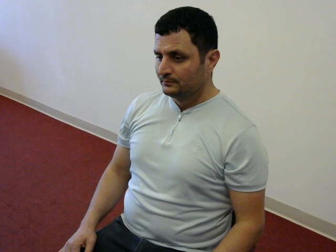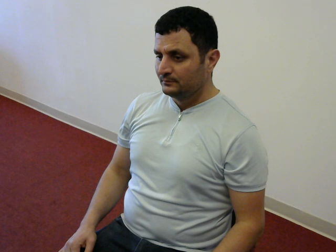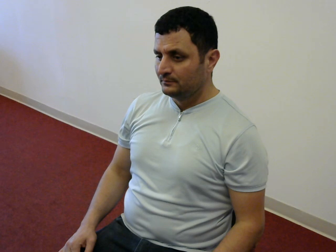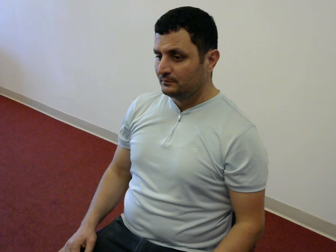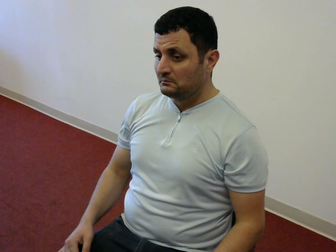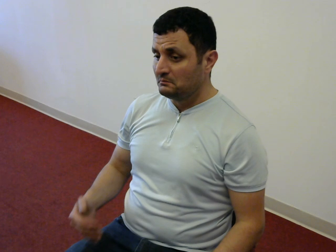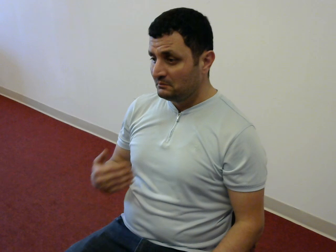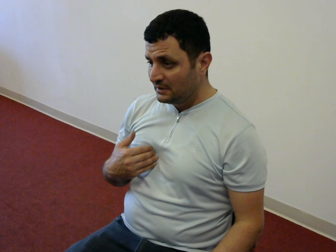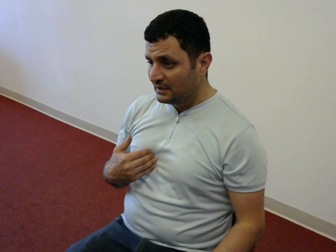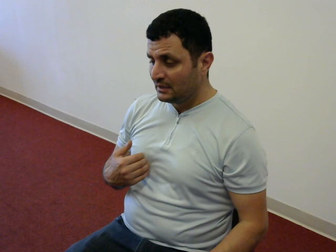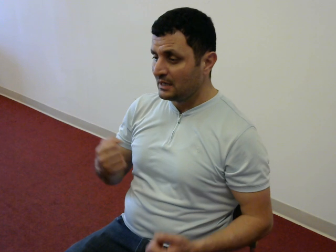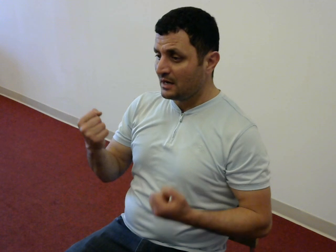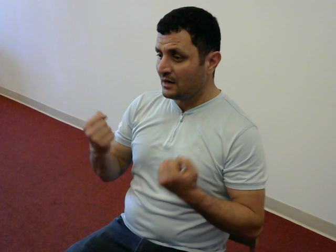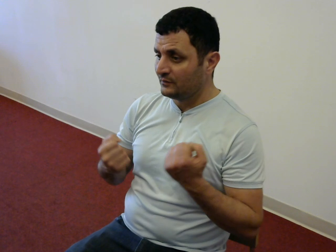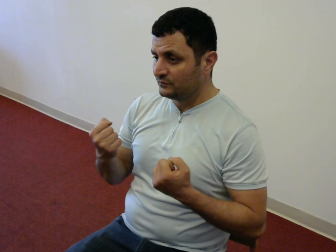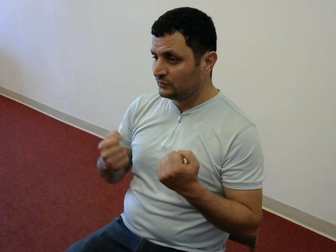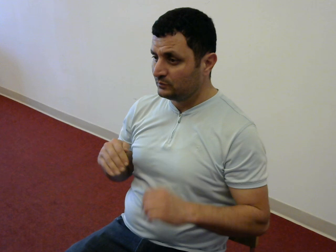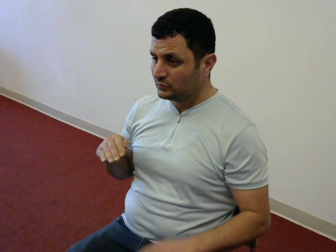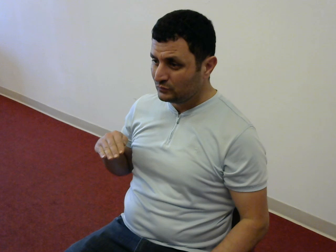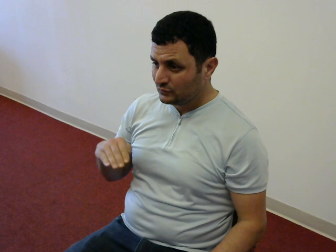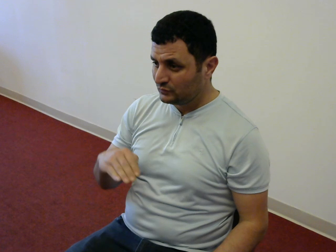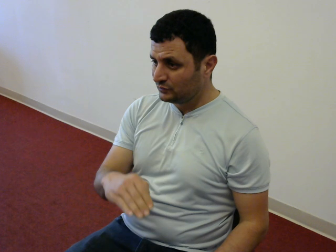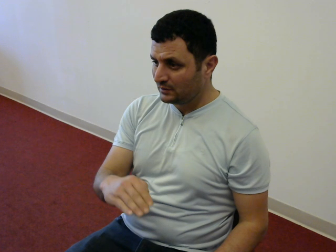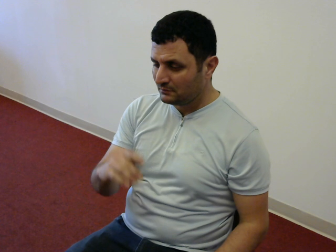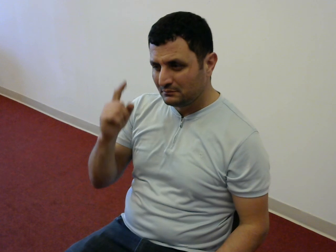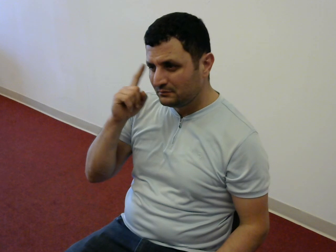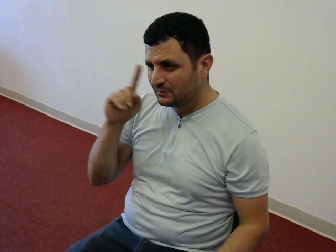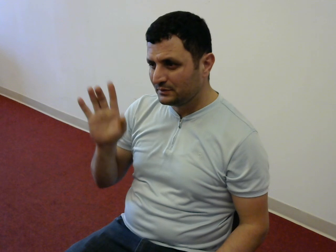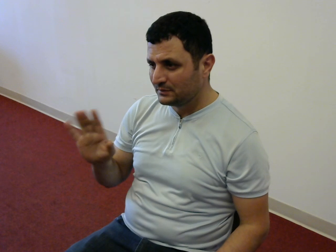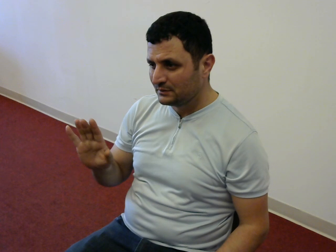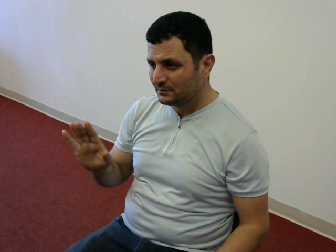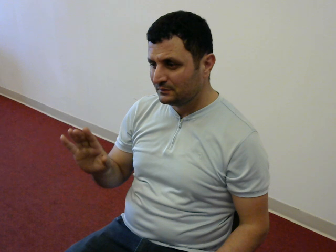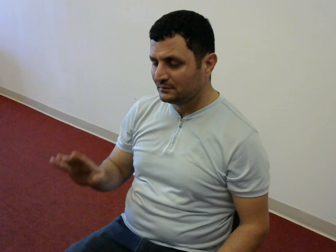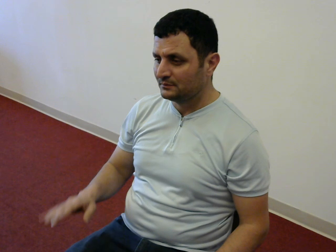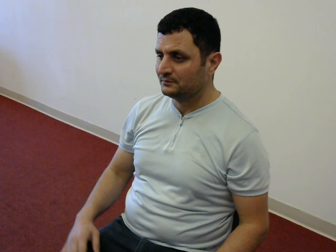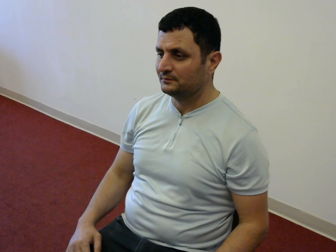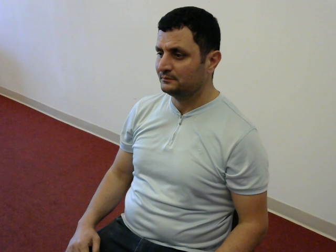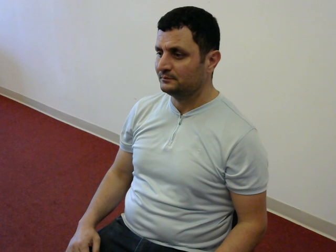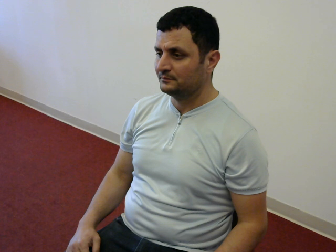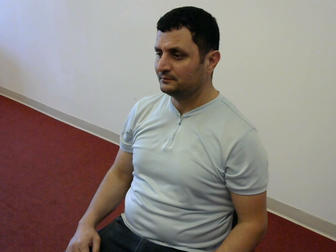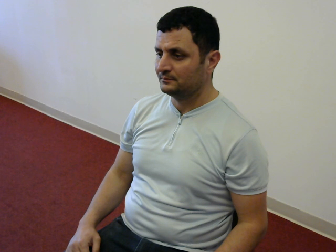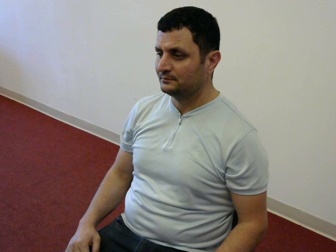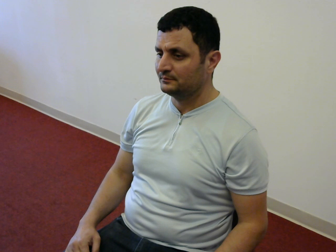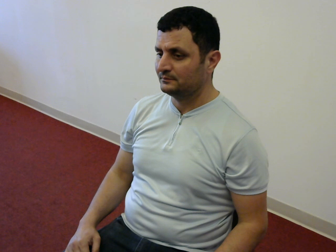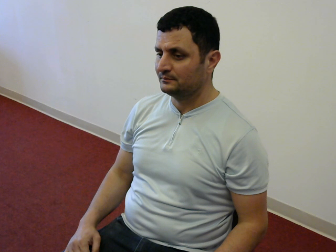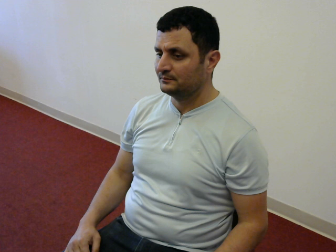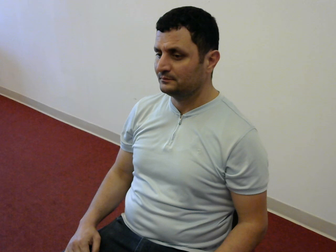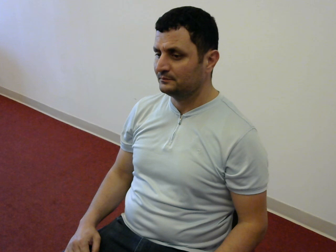Mən avtomobil sürə bilmirəm